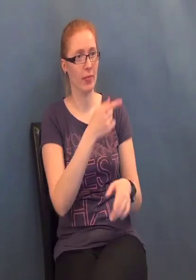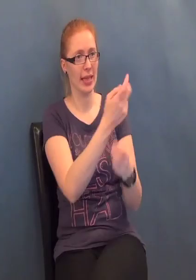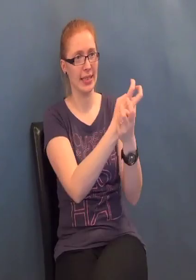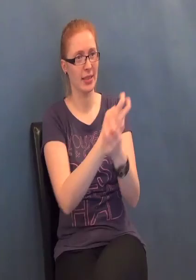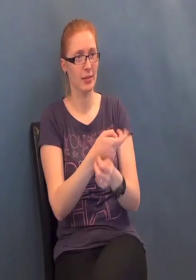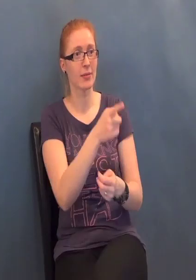Będą kościotrupy.